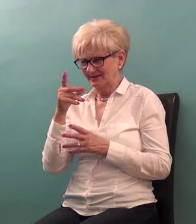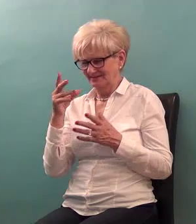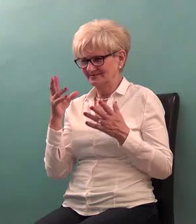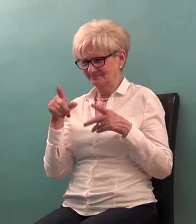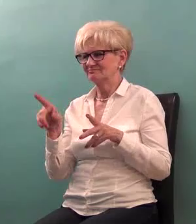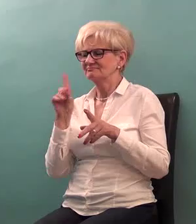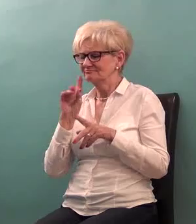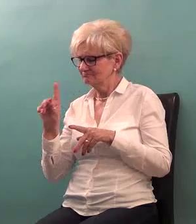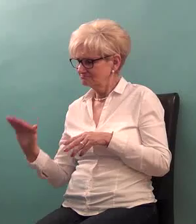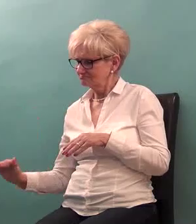Mały chłopiec -- jego syn.